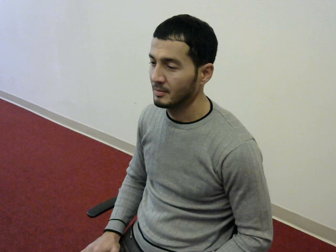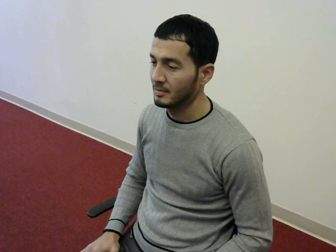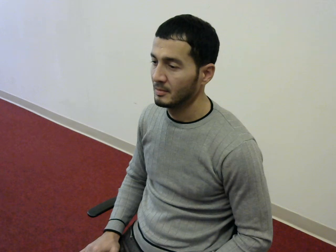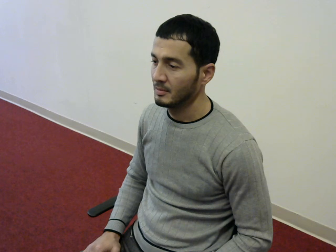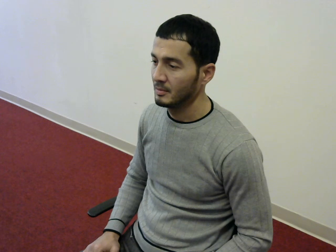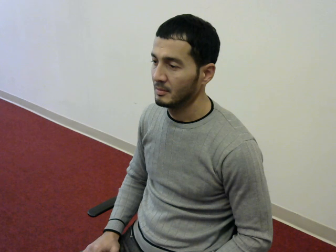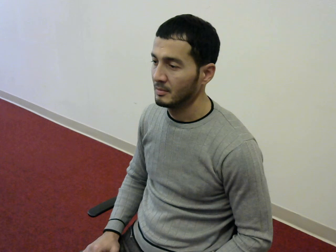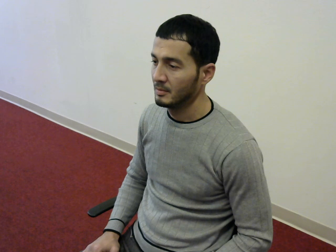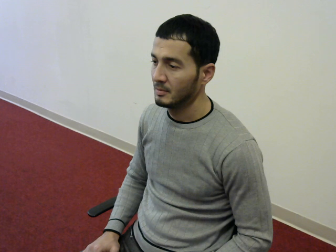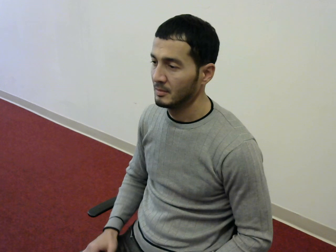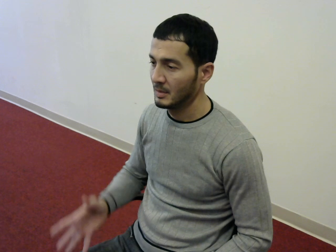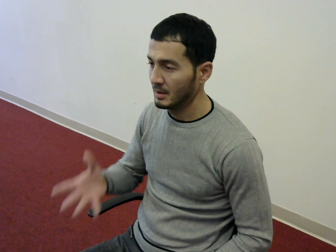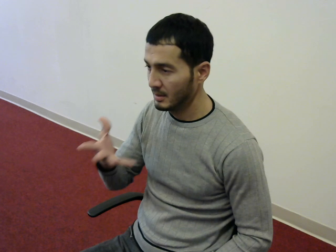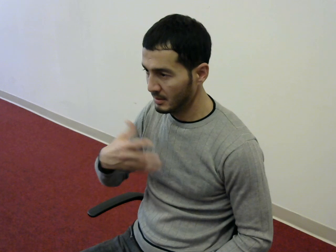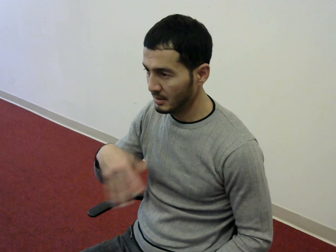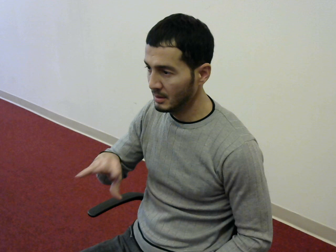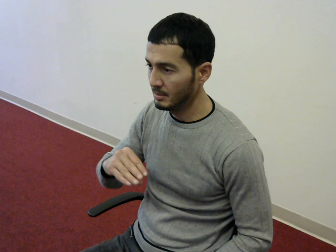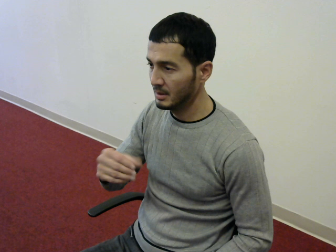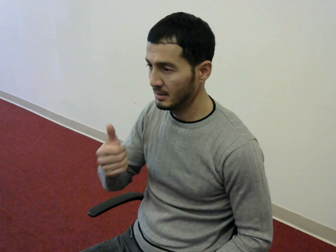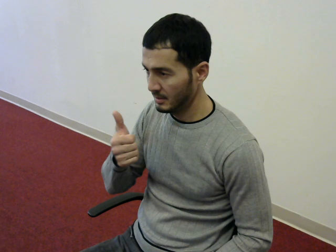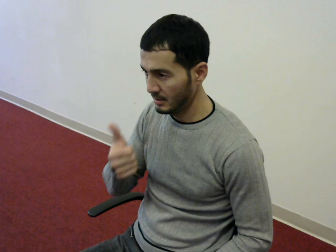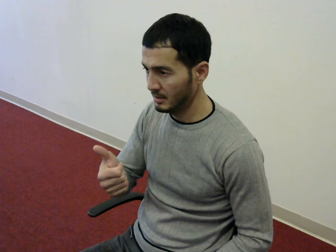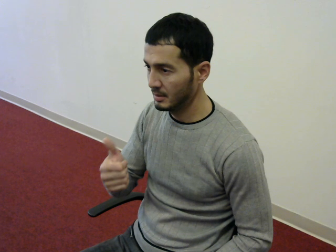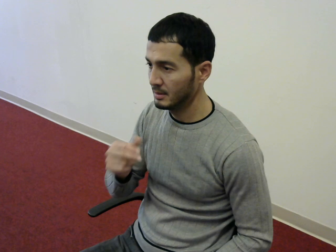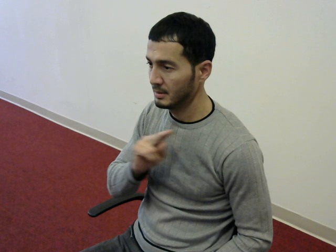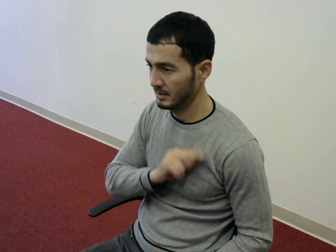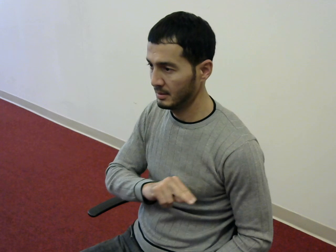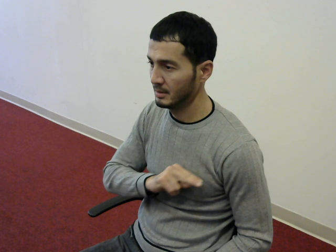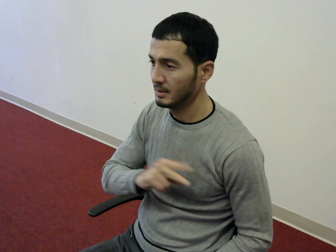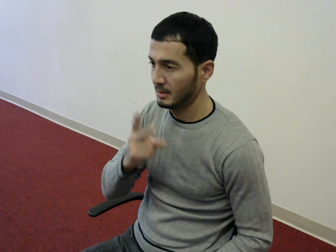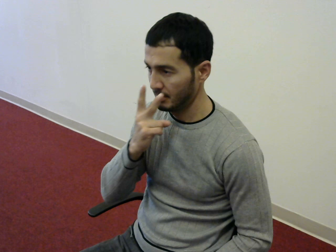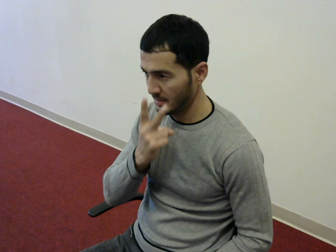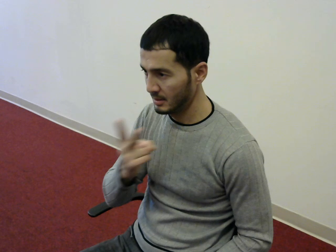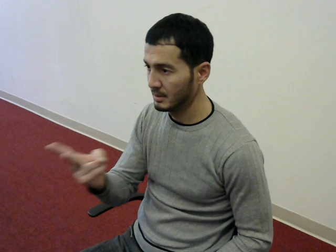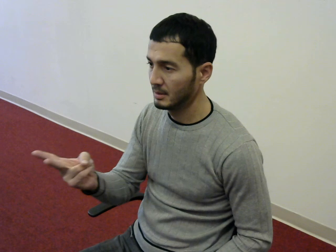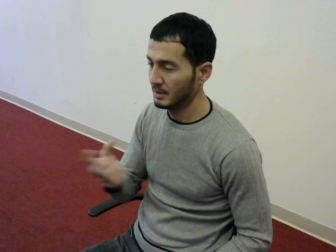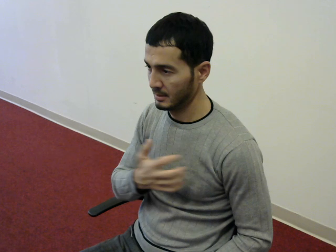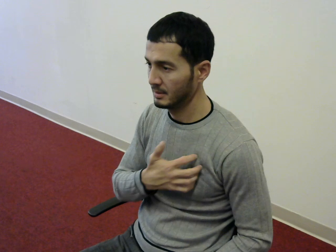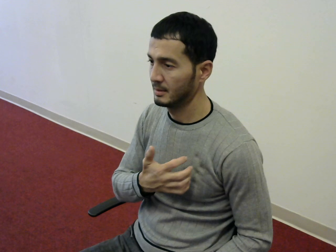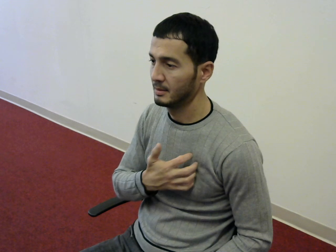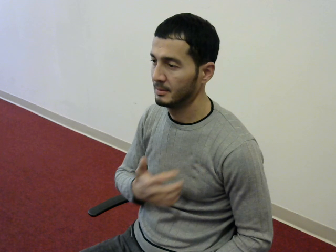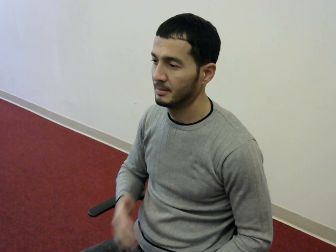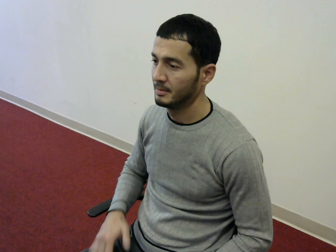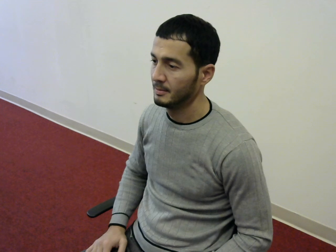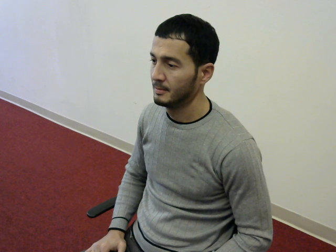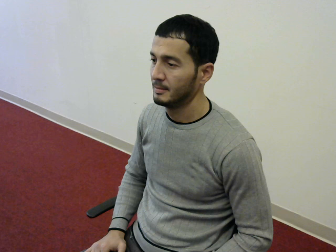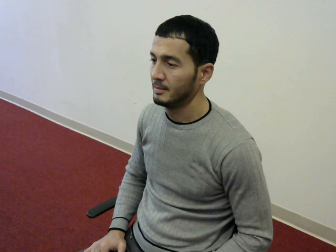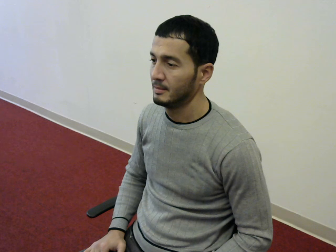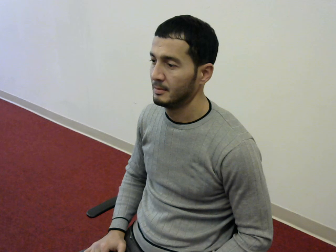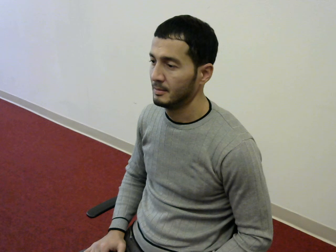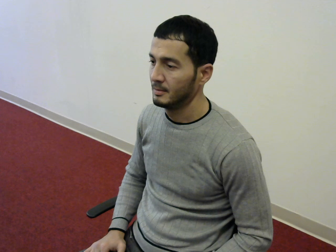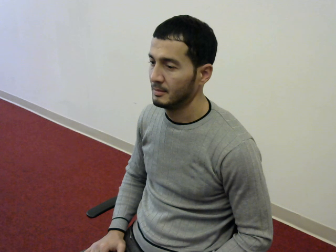Hamı yaxşı işlər görmək istəyir